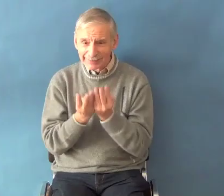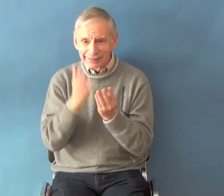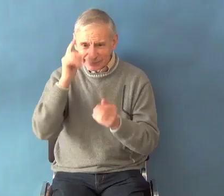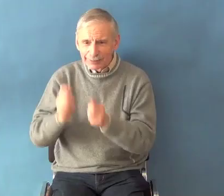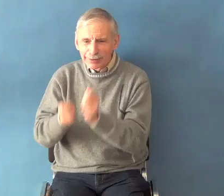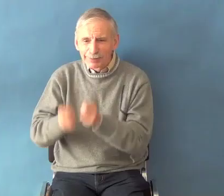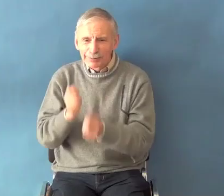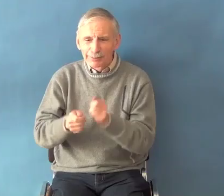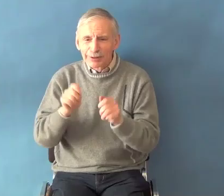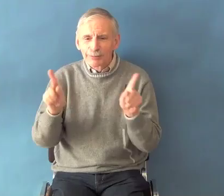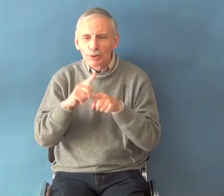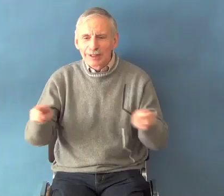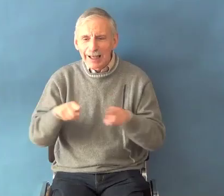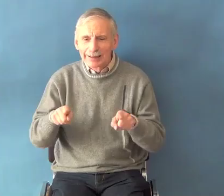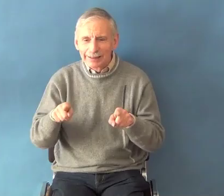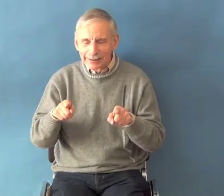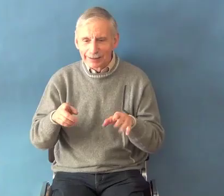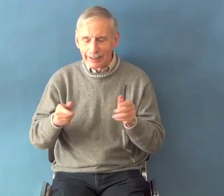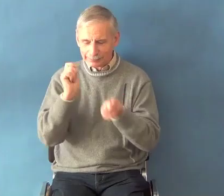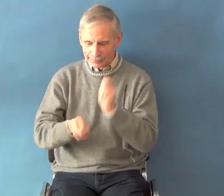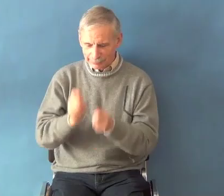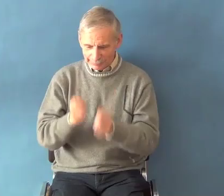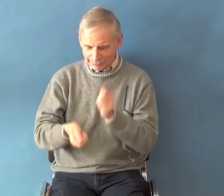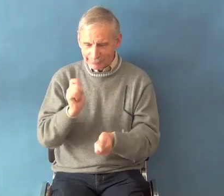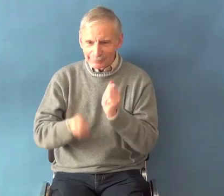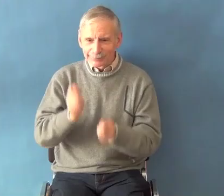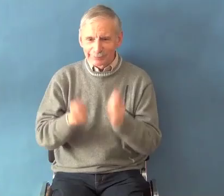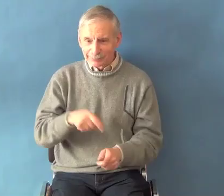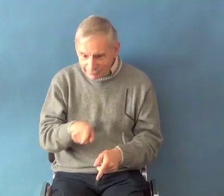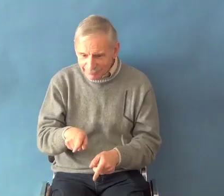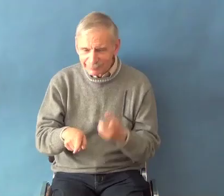Wiesz... Płot jako cymbałki.